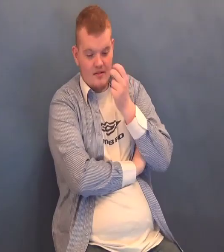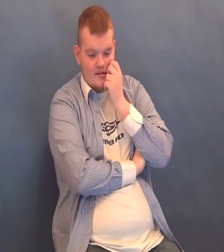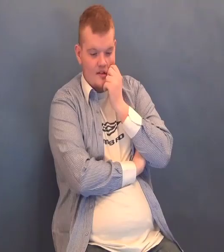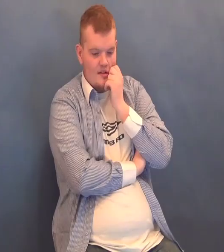Drugi?